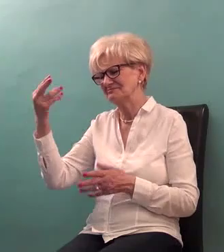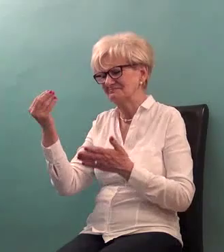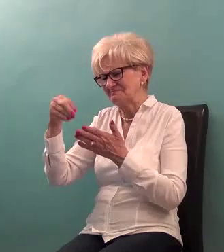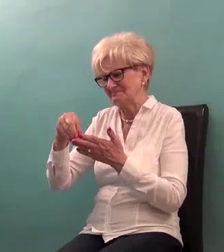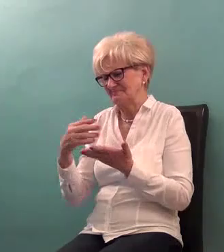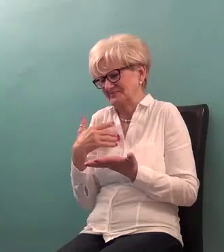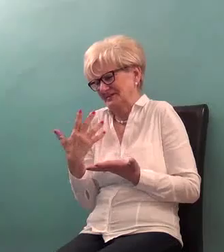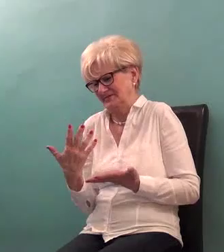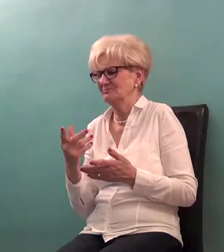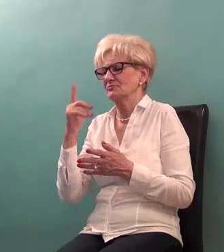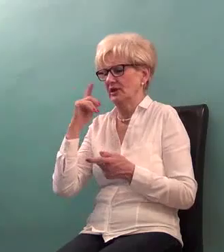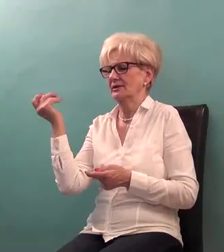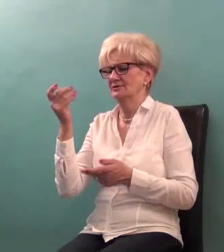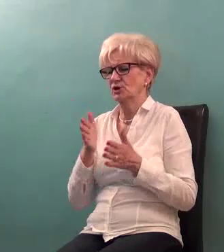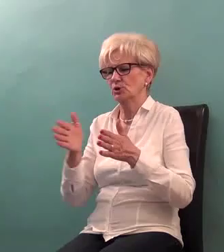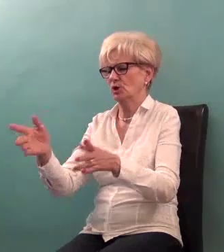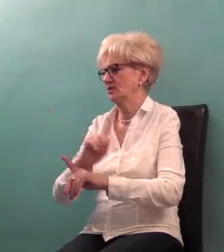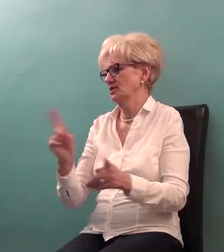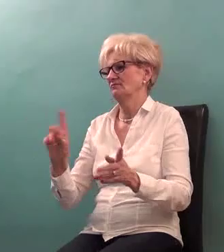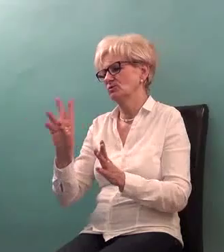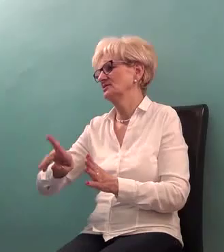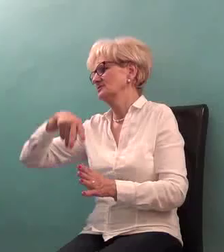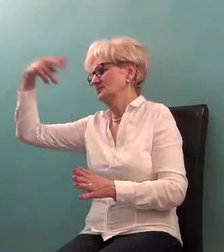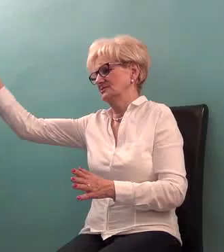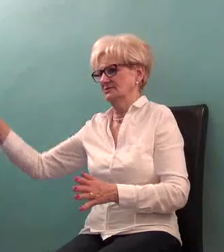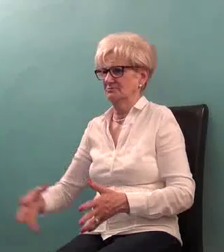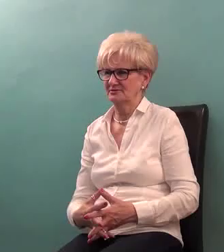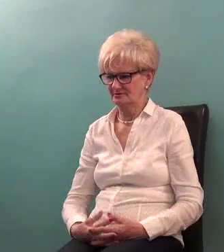Ten znak jest dodany, więc nie wiem. Ale wiem, że na ulicy koń nie może ciągnąć dorożki.